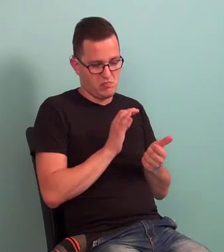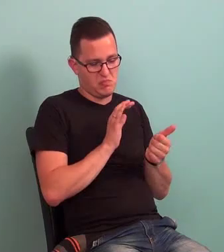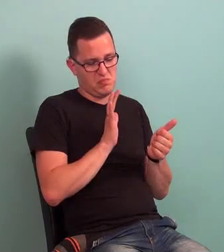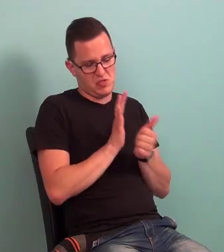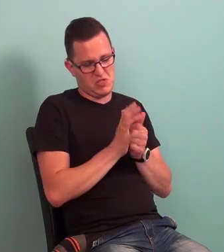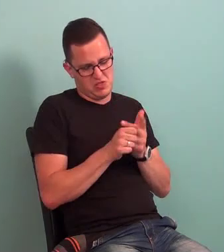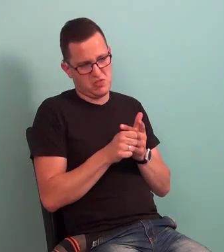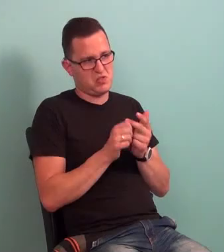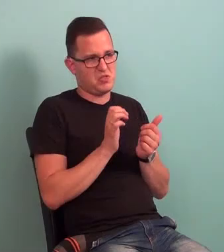Szesnasta trzydzieści.